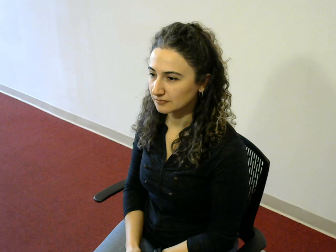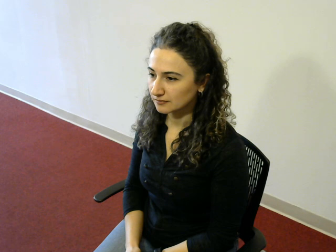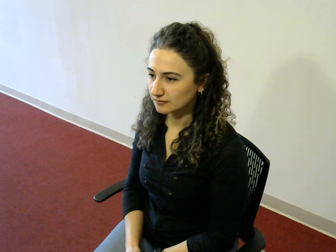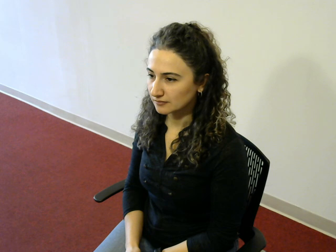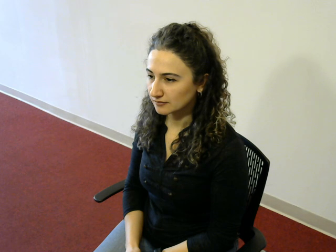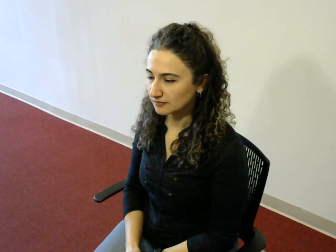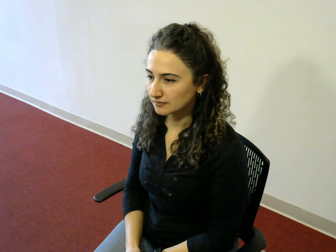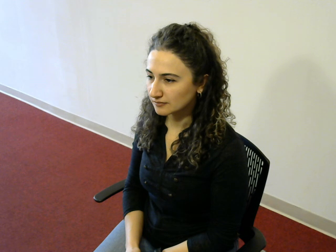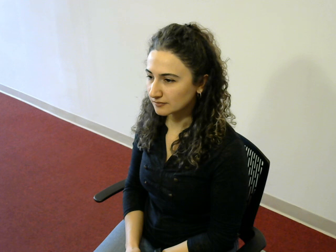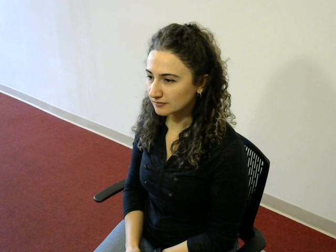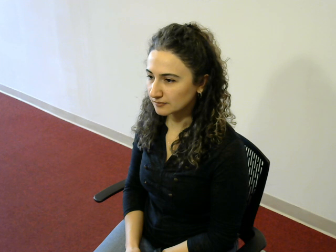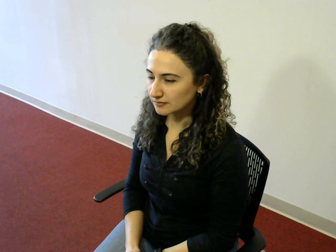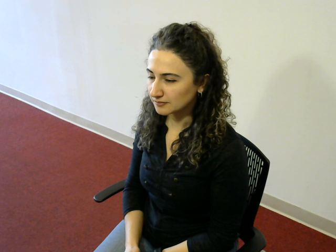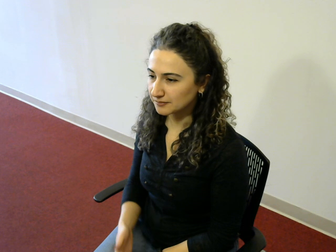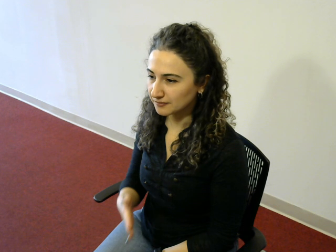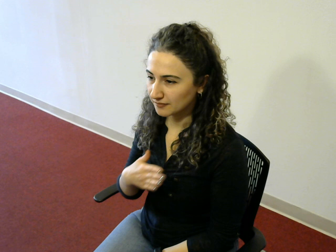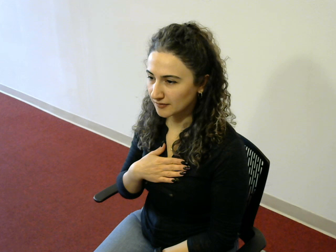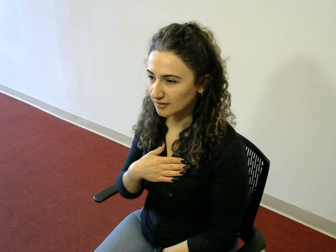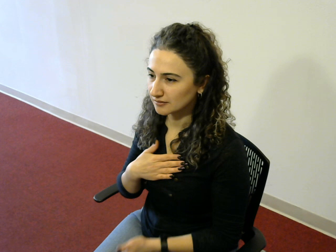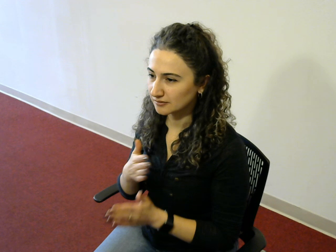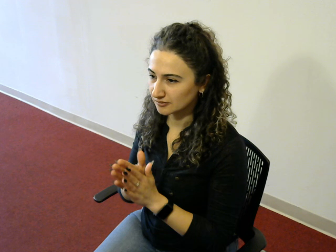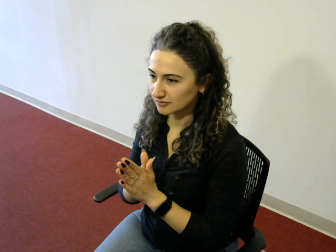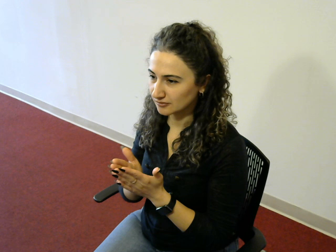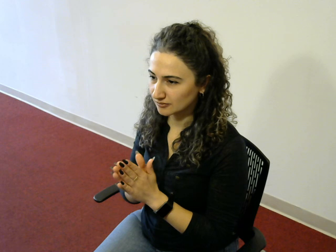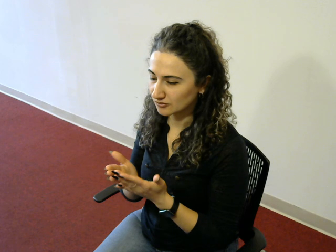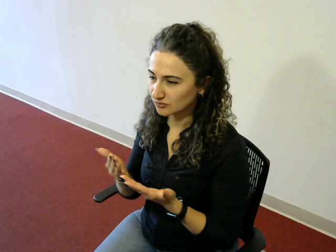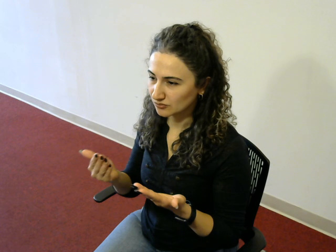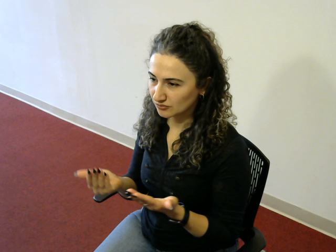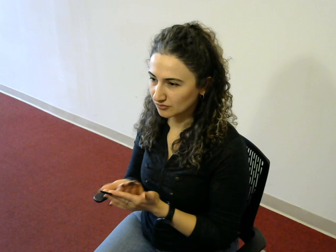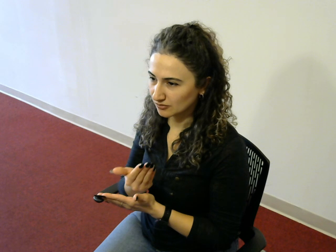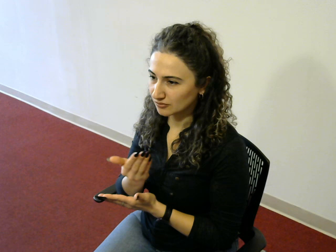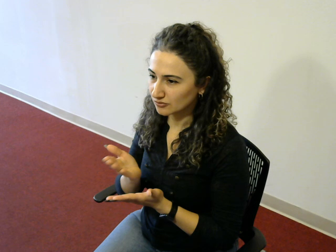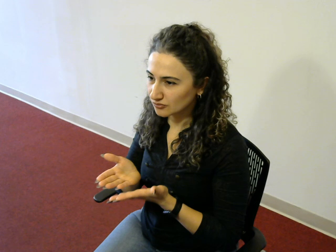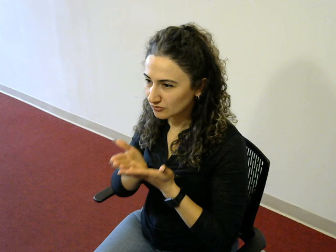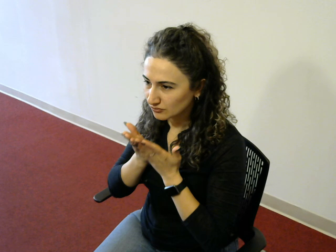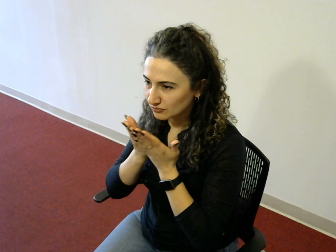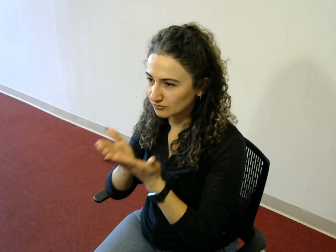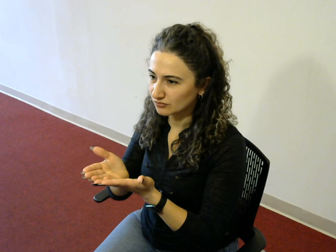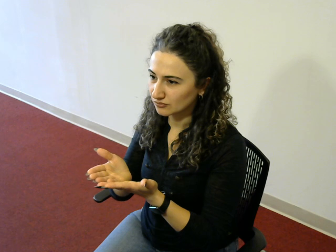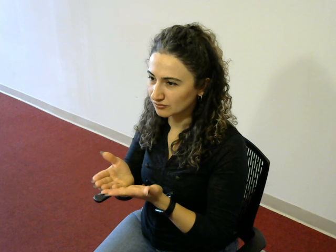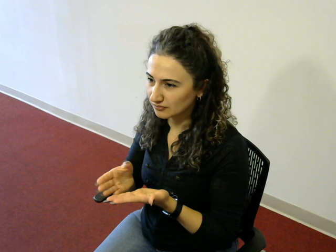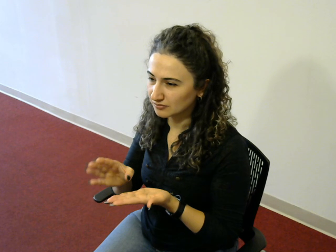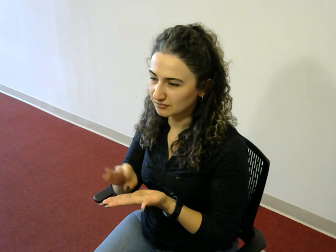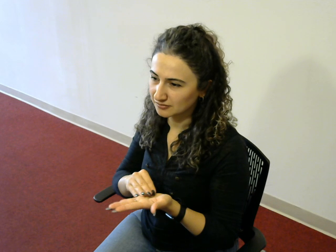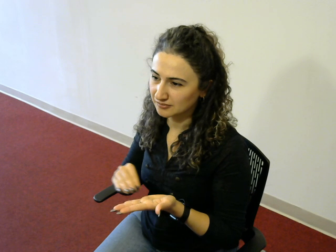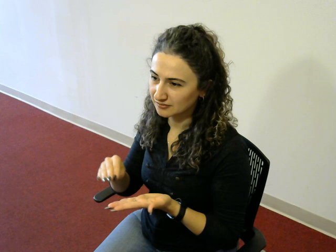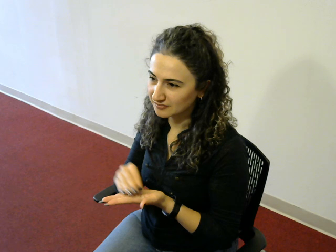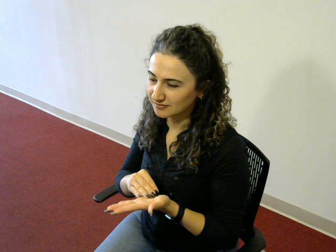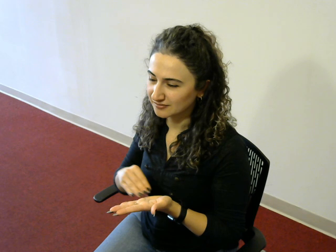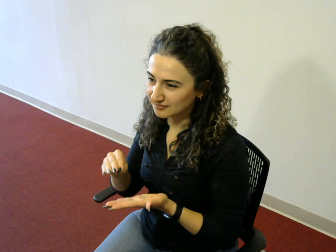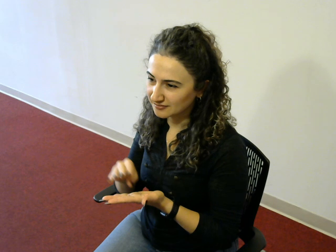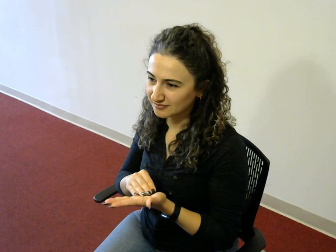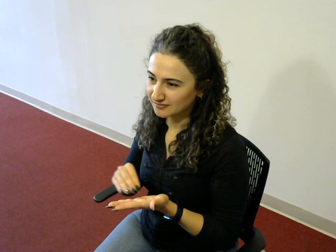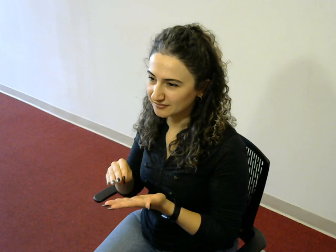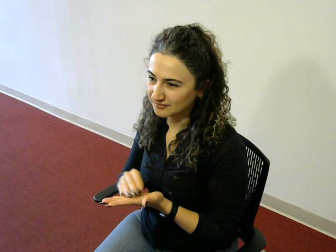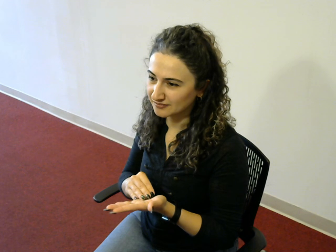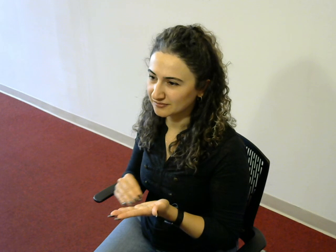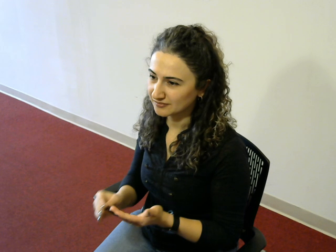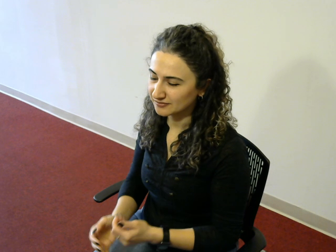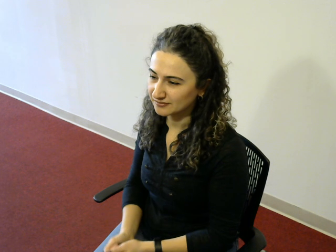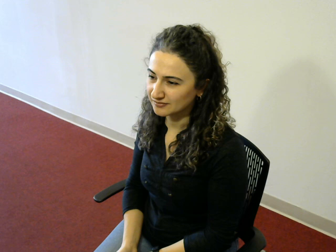Mən kitabı yenidən oxuyub, təkrarlamalıyam